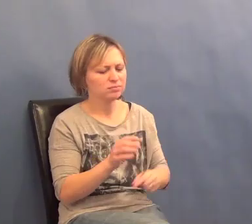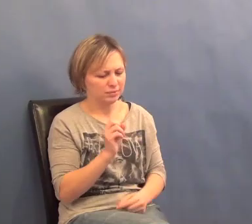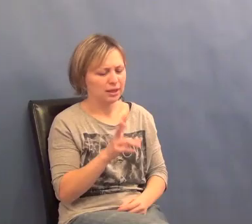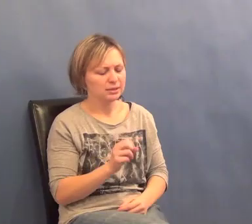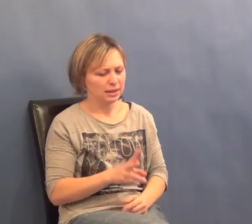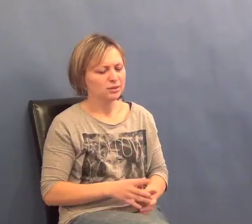Tak, tak.